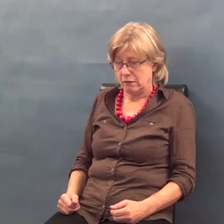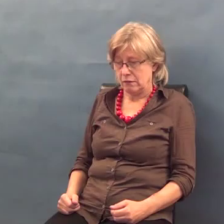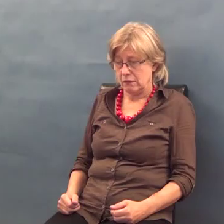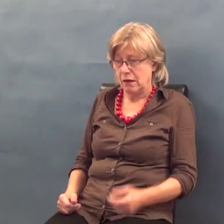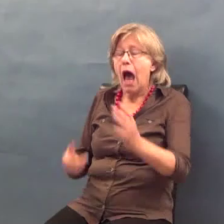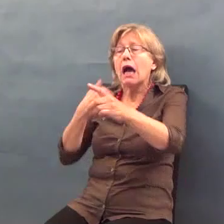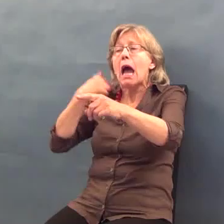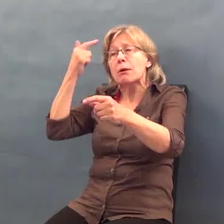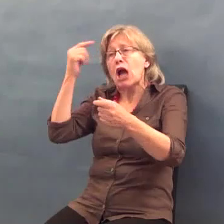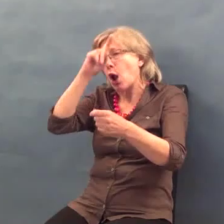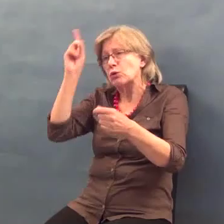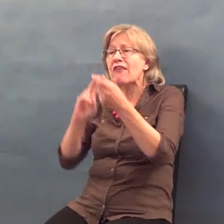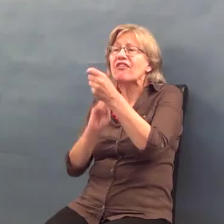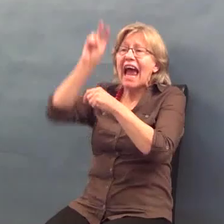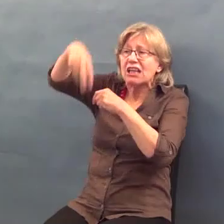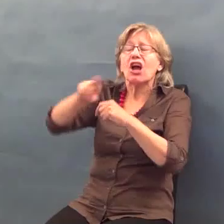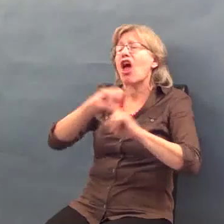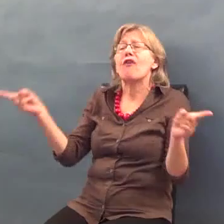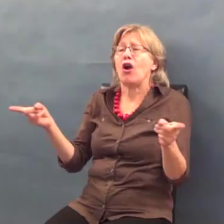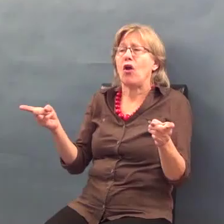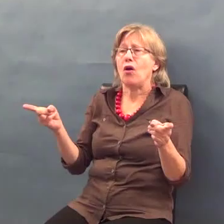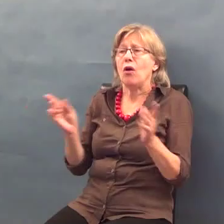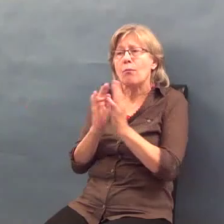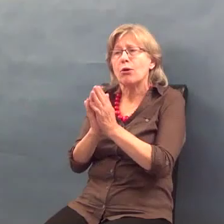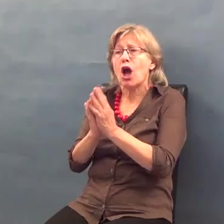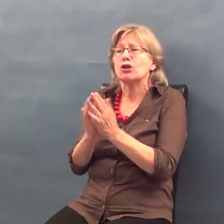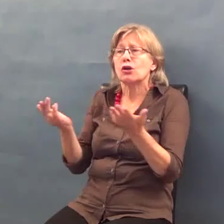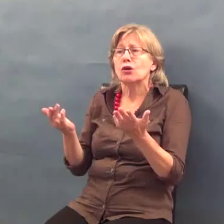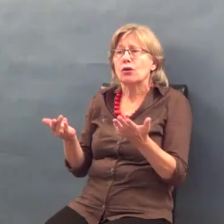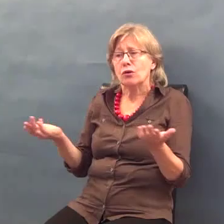Ja myślę, że ludzie przeskakują przez ogrodzenie i ktoś prosi, żeby tego nie robili.